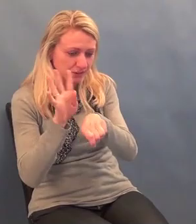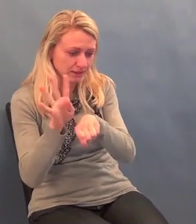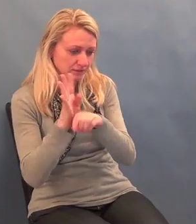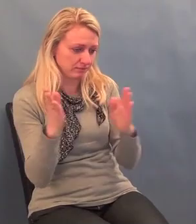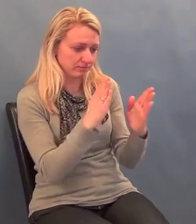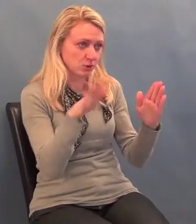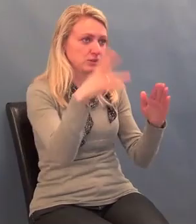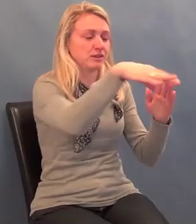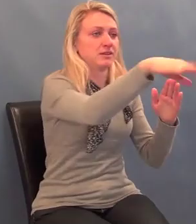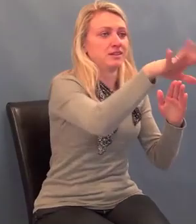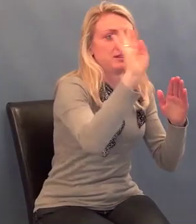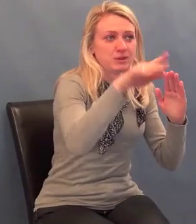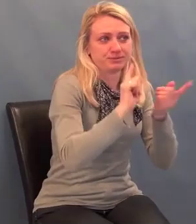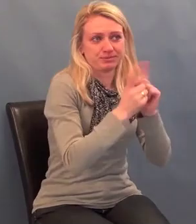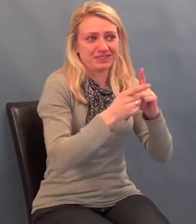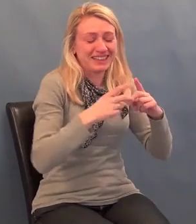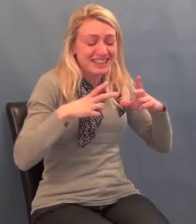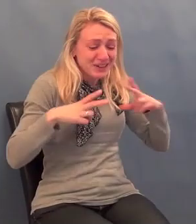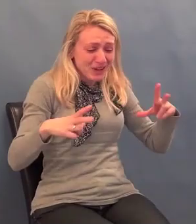Możemy się spotkać w czasie urlopu nad morzem.